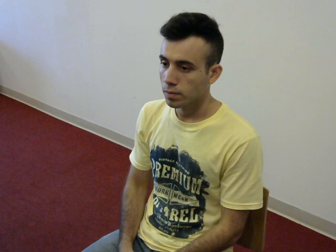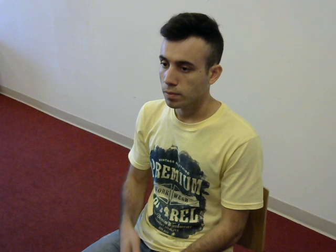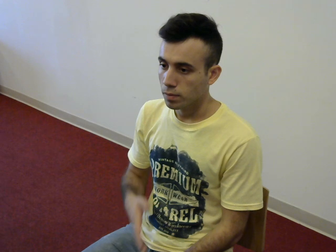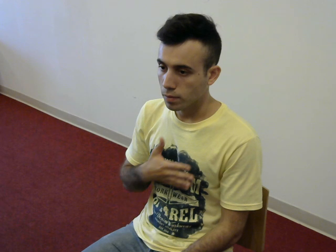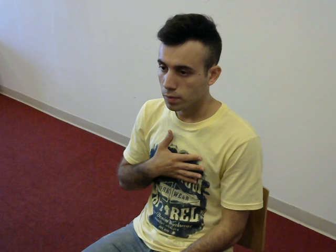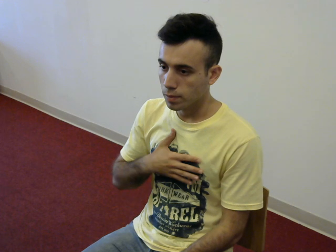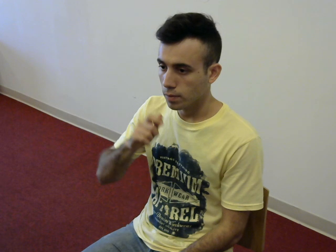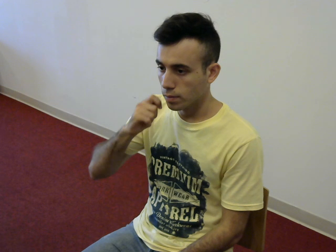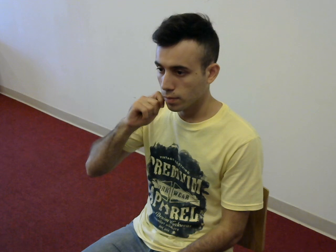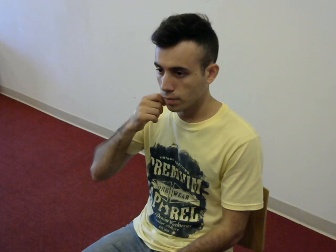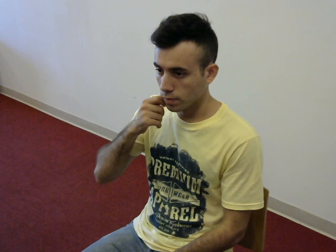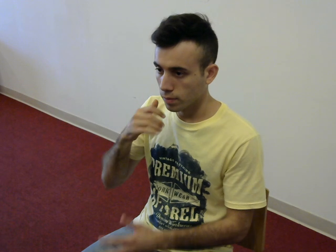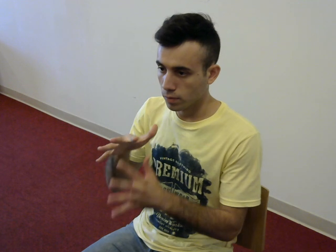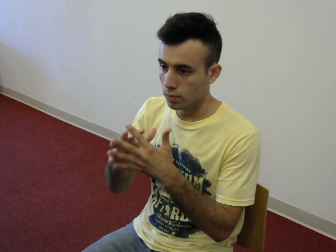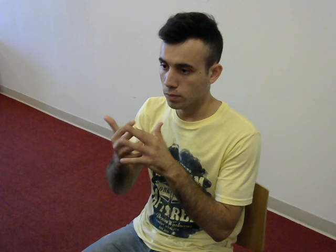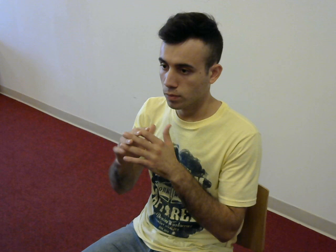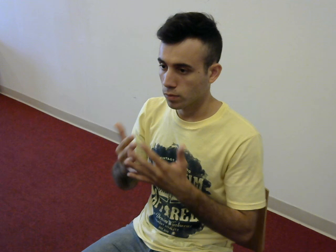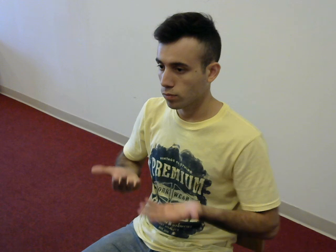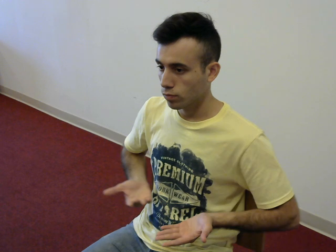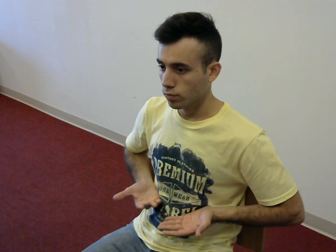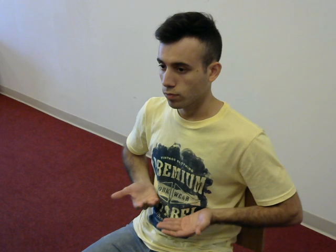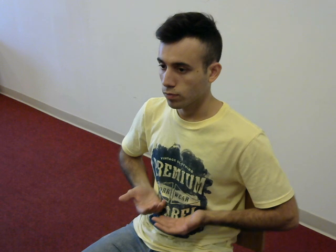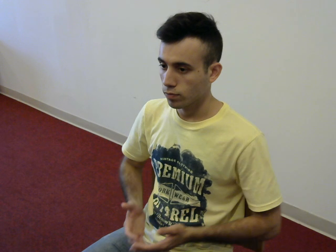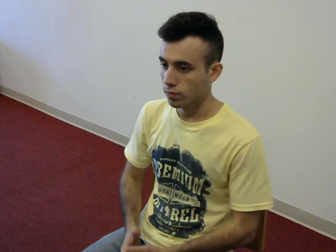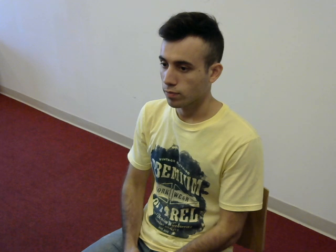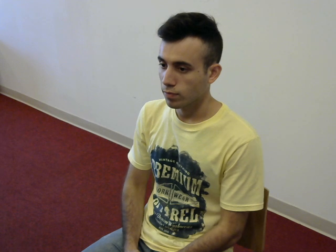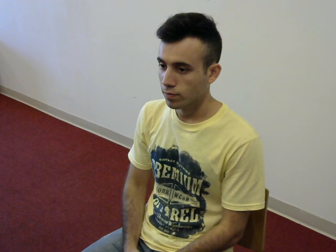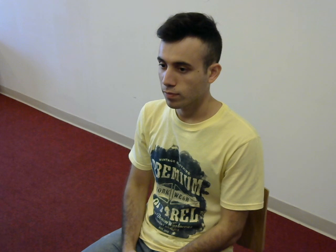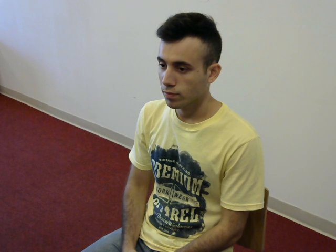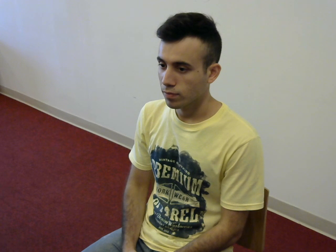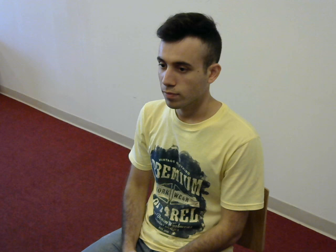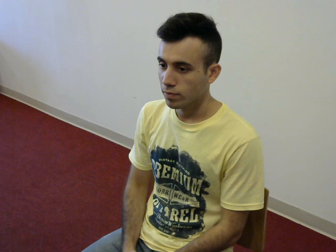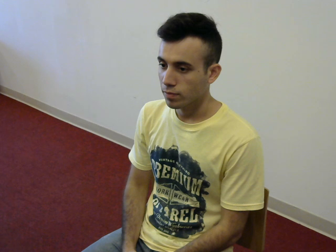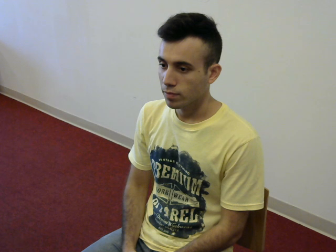Mənim nənəm kənddə yaşayır